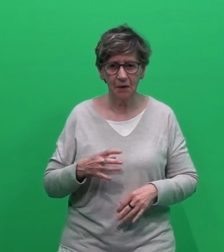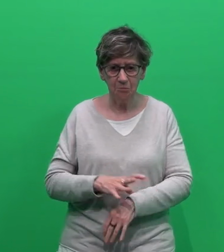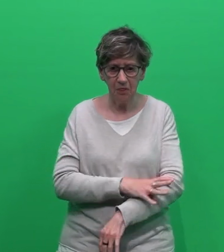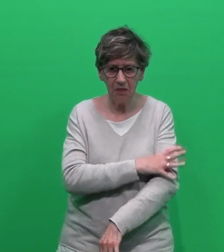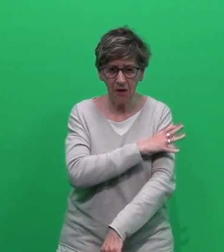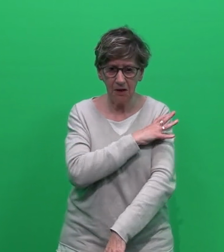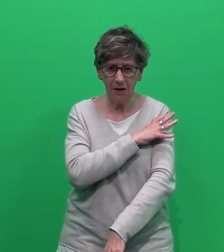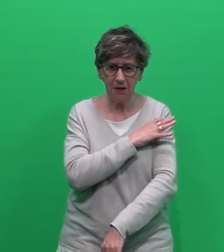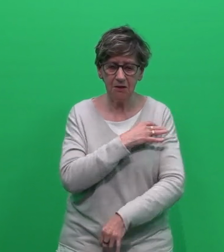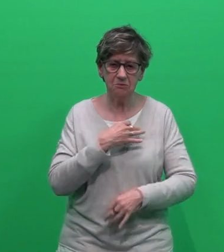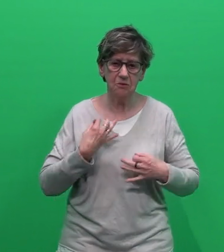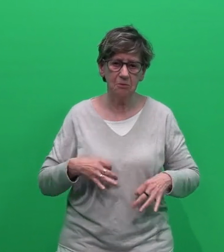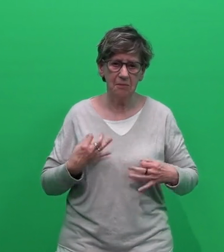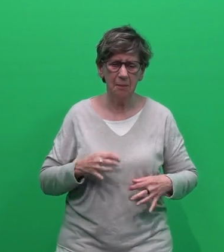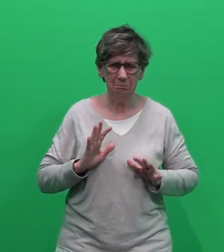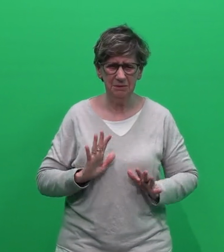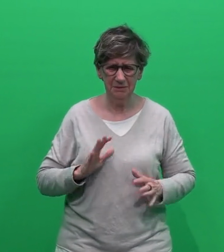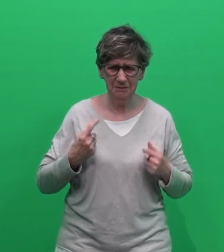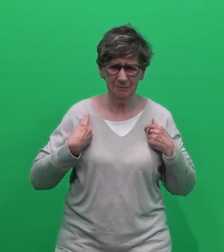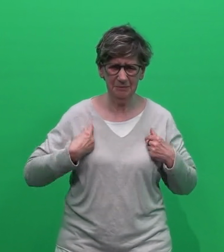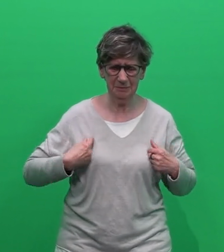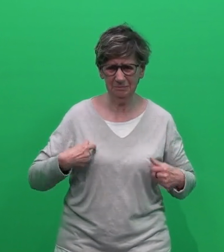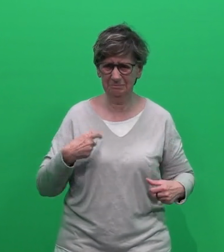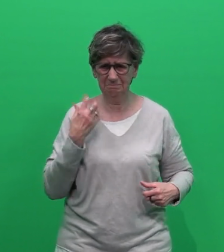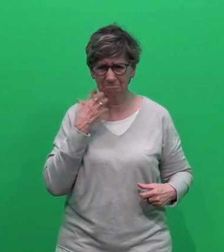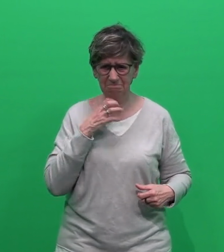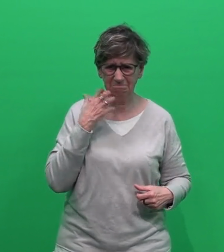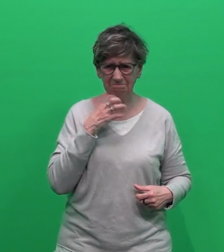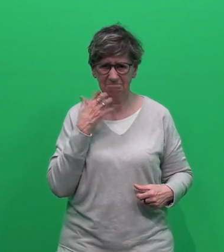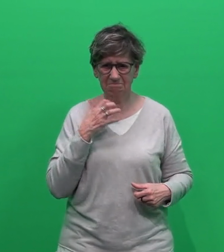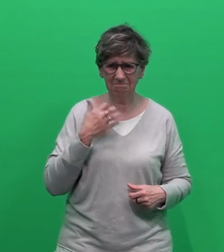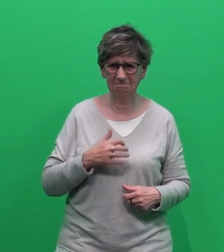Què si estava emocionada? El que és normal, però em sentia estranya.